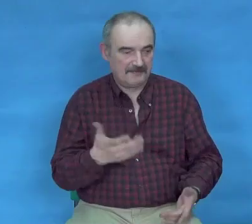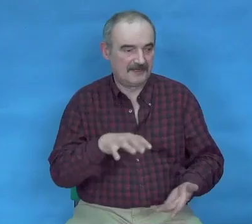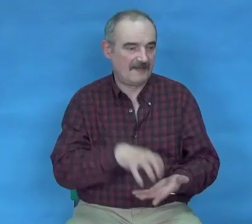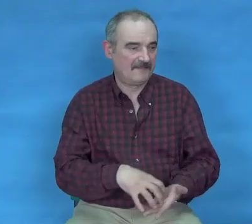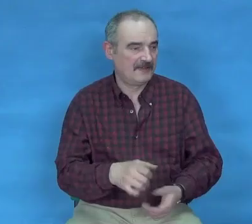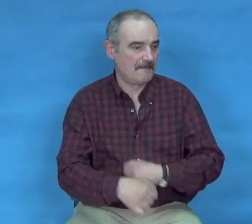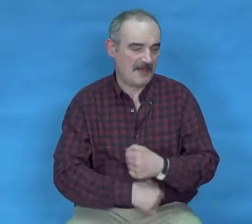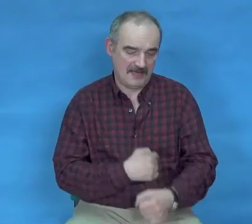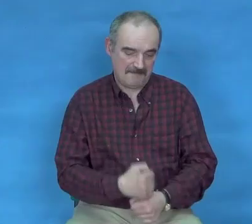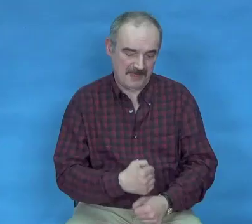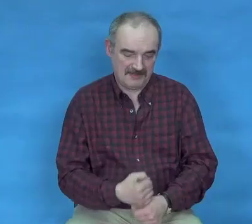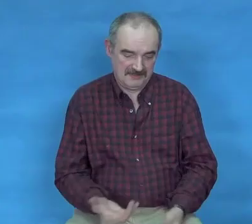Albo coś w pracy.